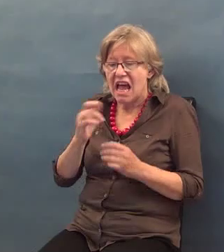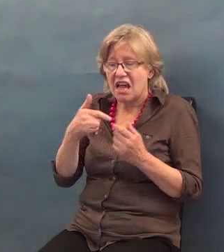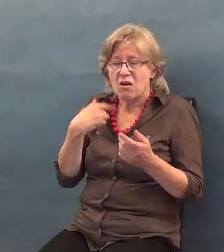Nie.